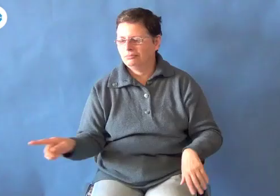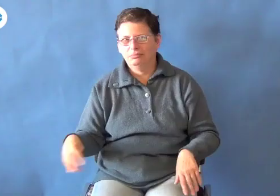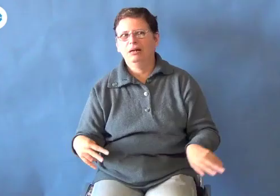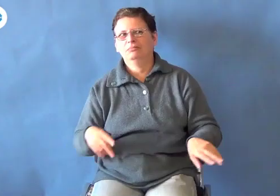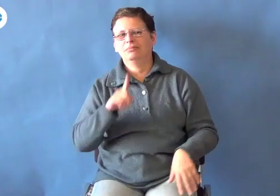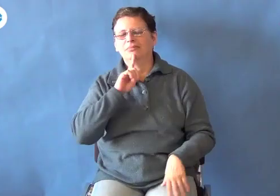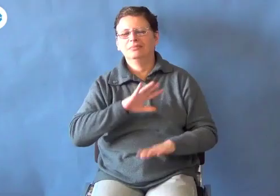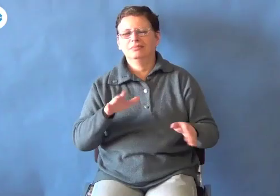Wszyscy widzą i milczą.